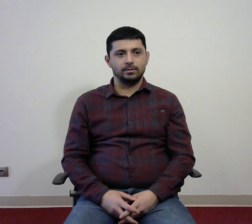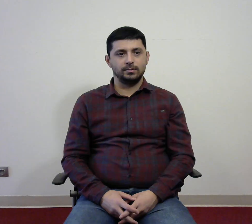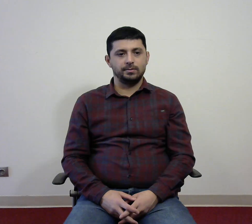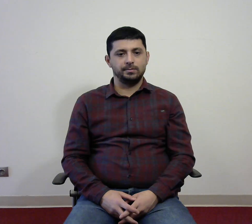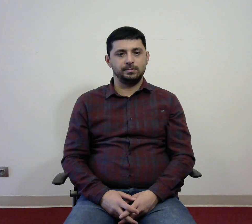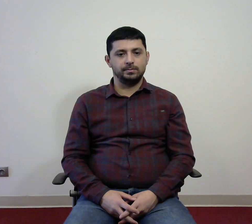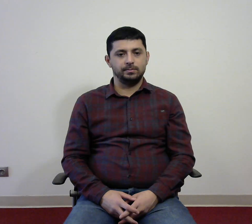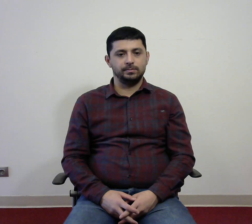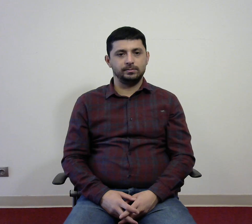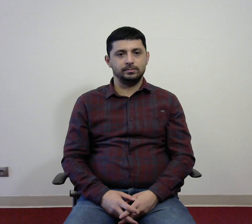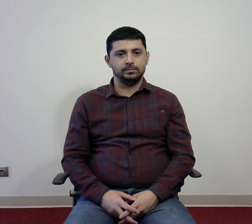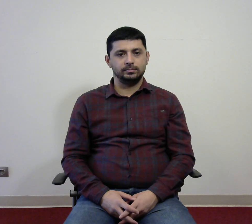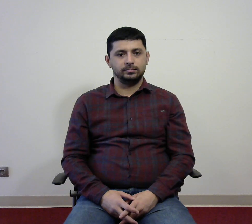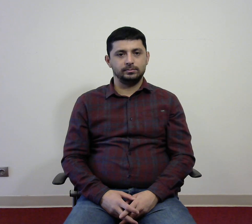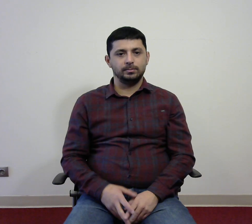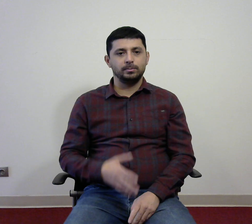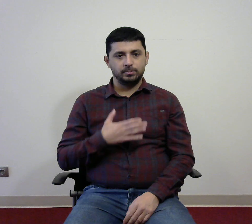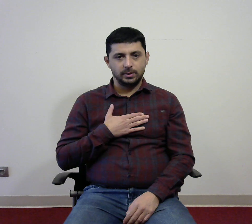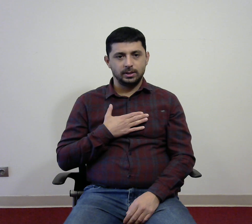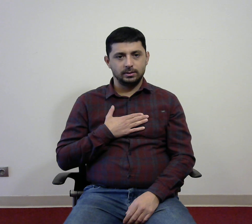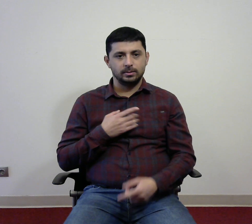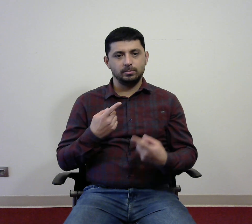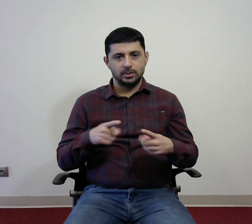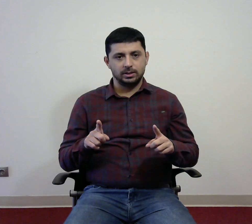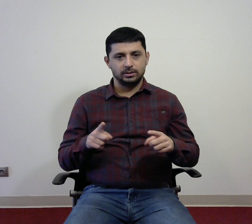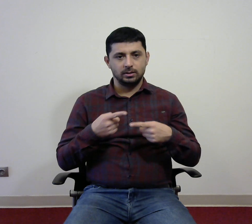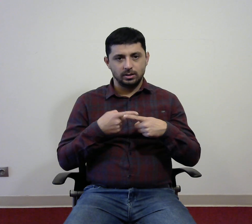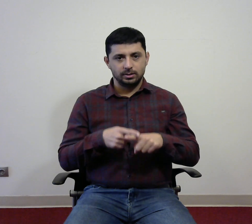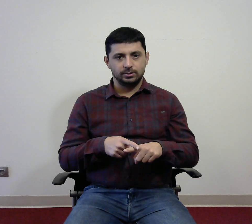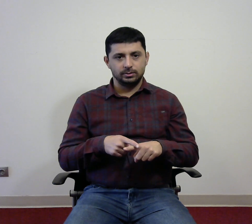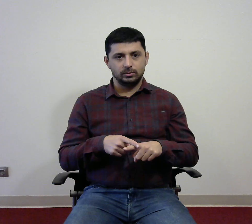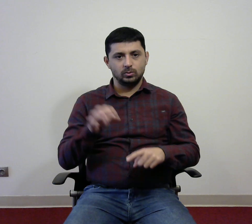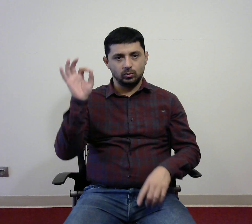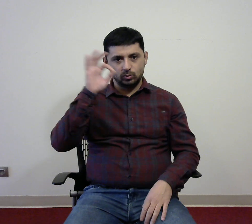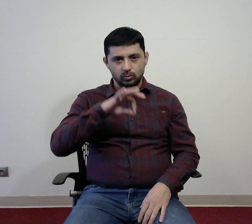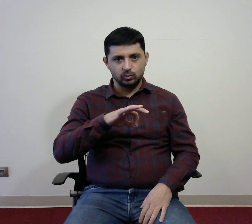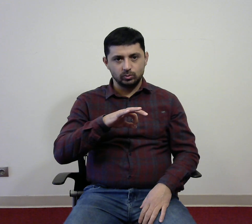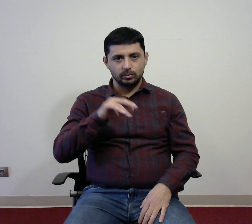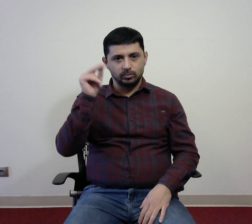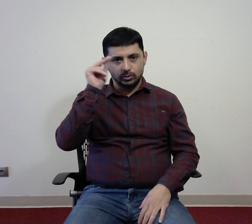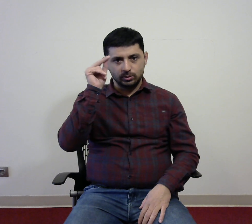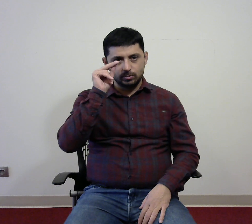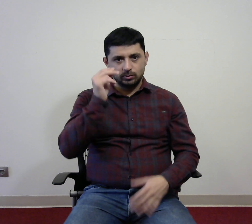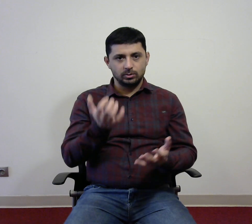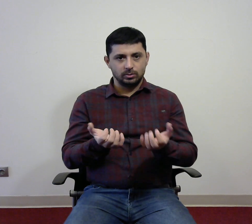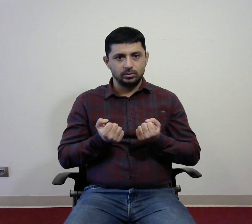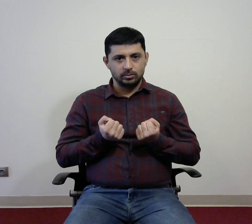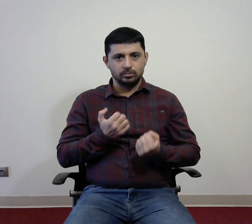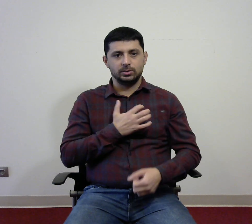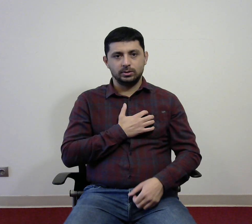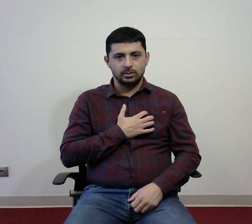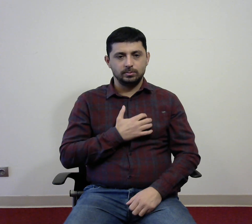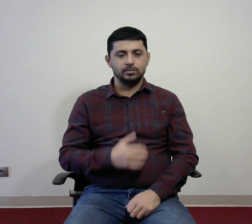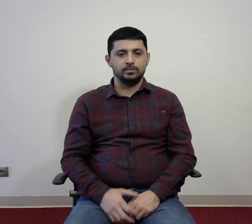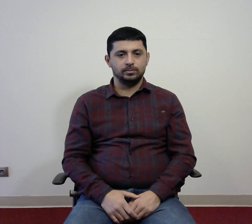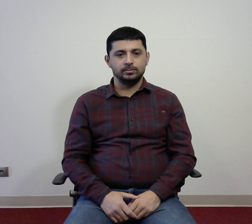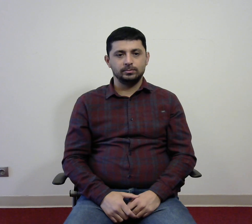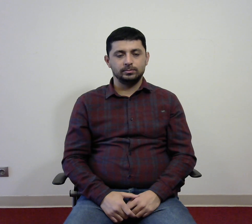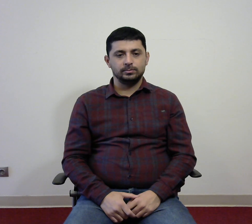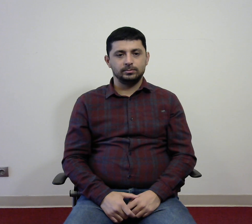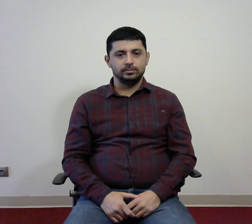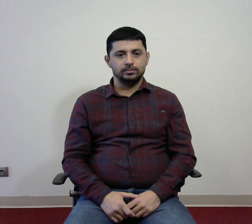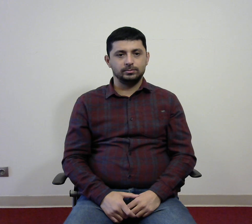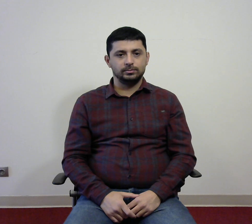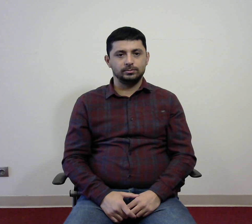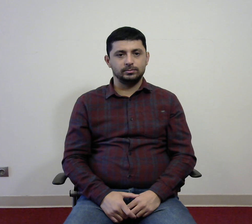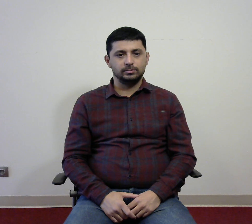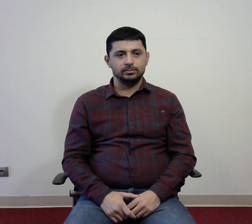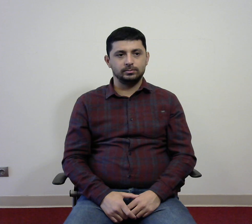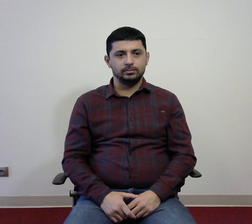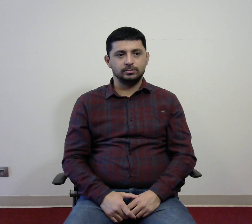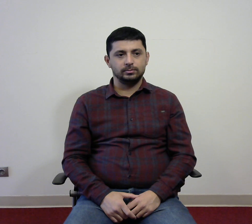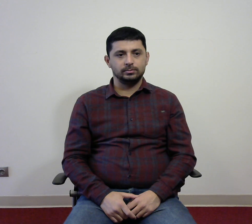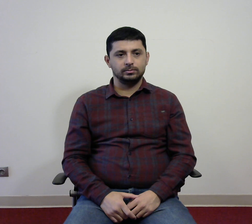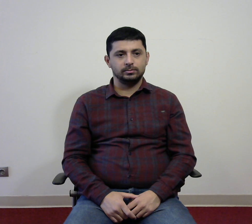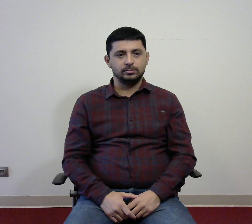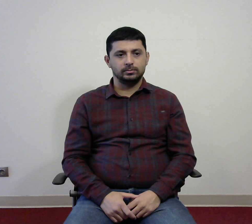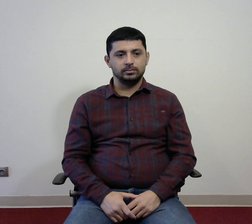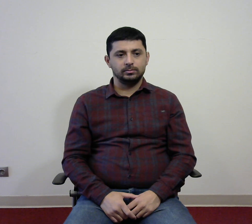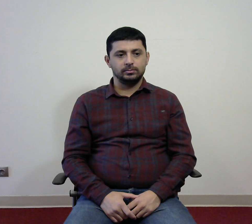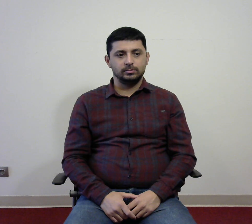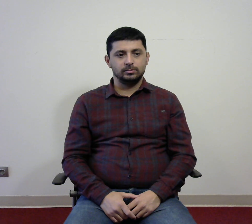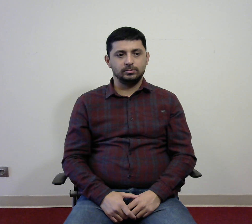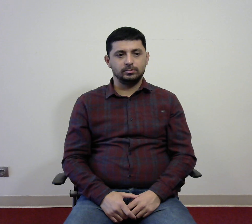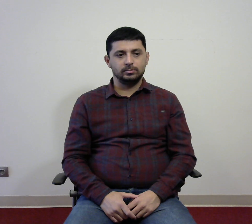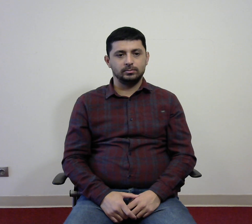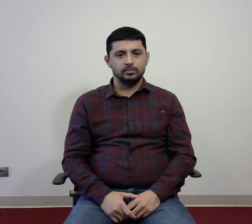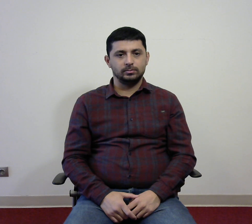Mən fərqli ixtisas üzrə təhsil almaq istəyirəm